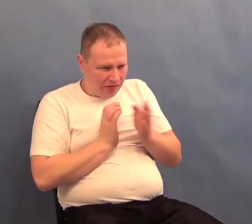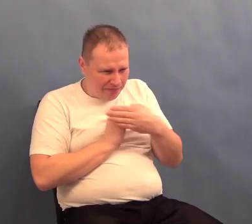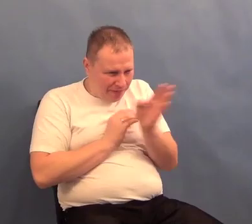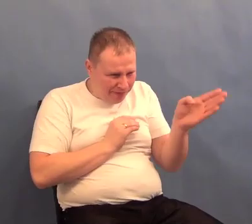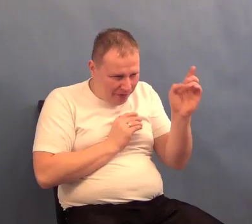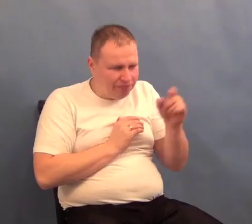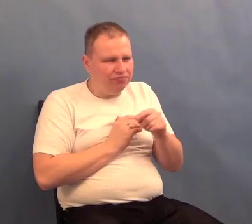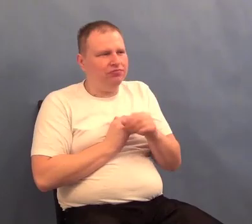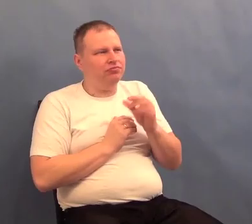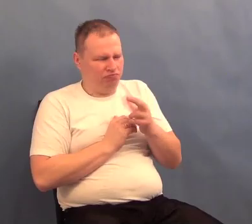Pokazuje synowi różne kierunki.